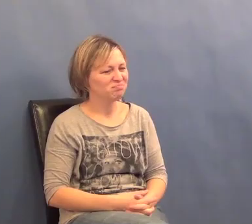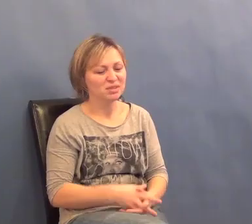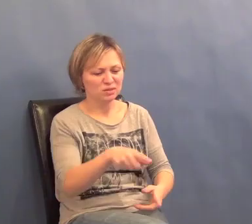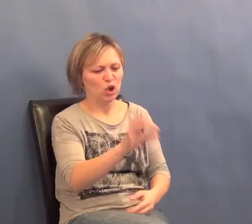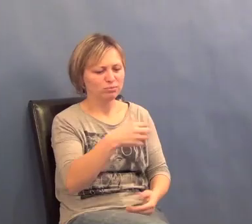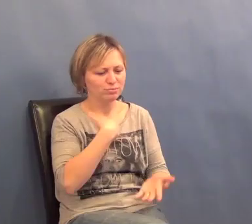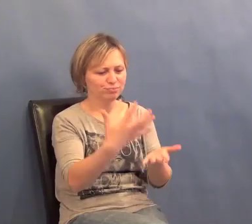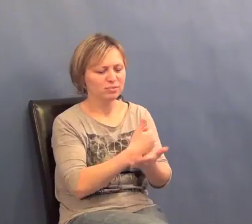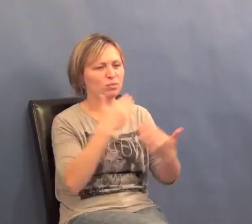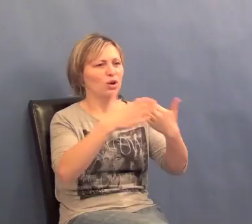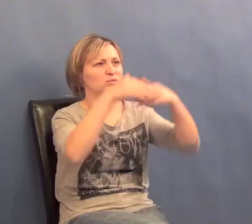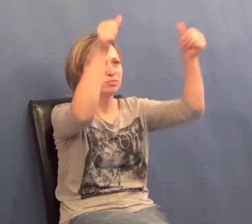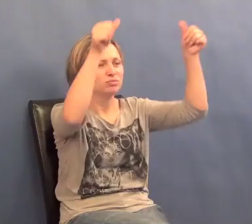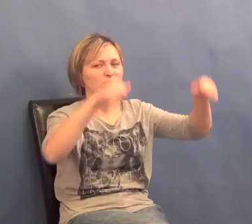To jest dobre, wzięłabym, powiesiłabym dla męża.